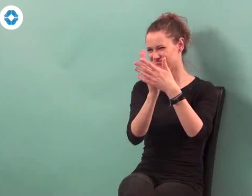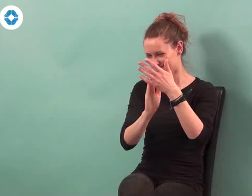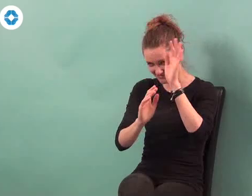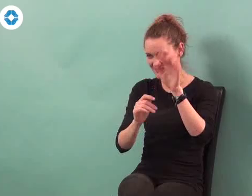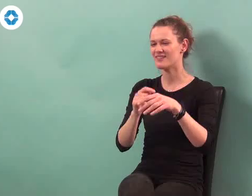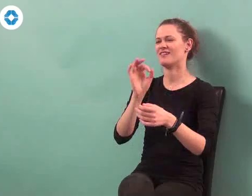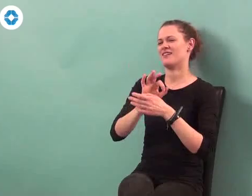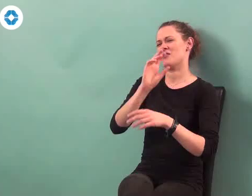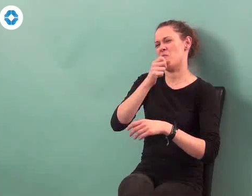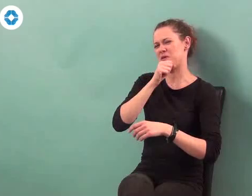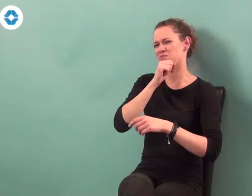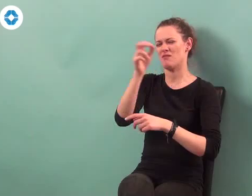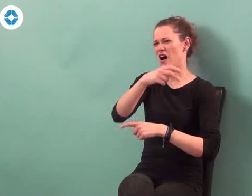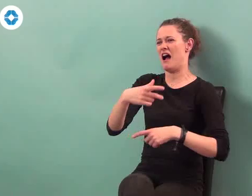Akurat zjawia się zdenerwowana baba.